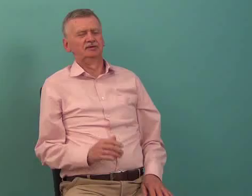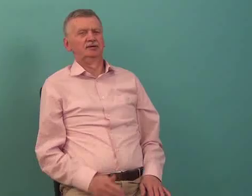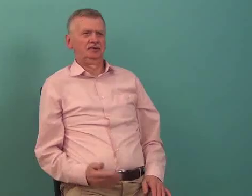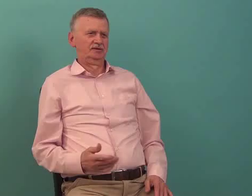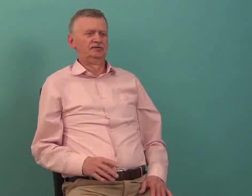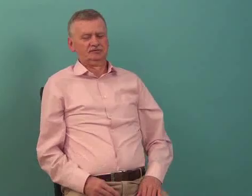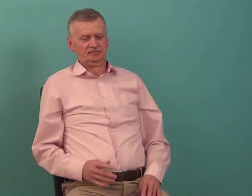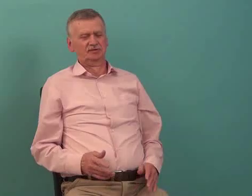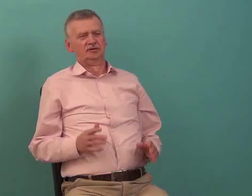Otwiera się.